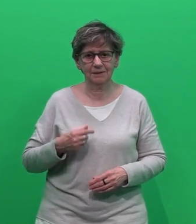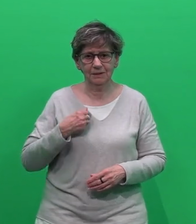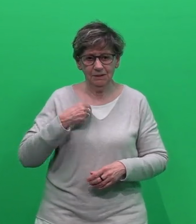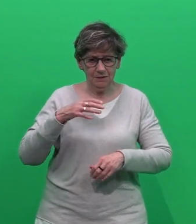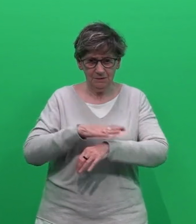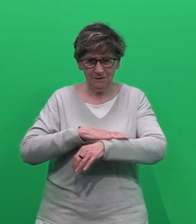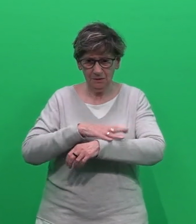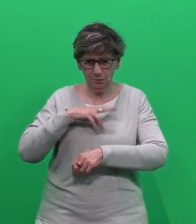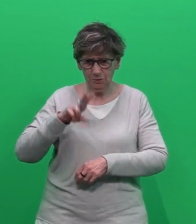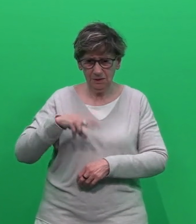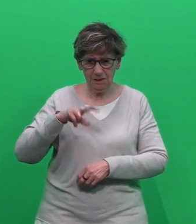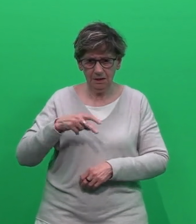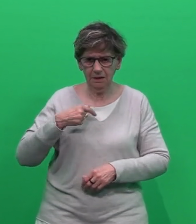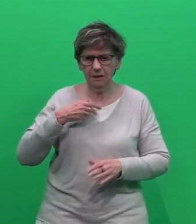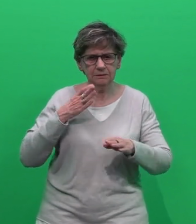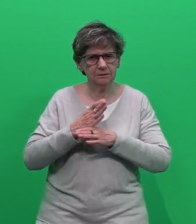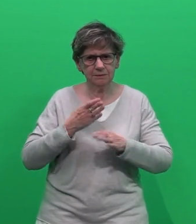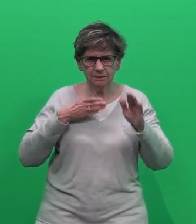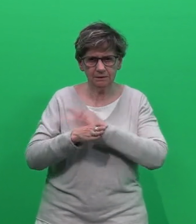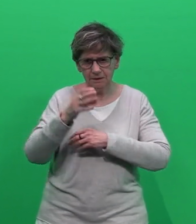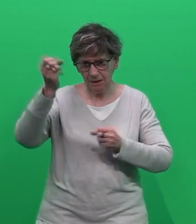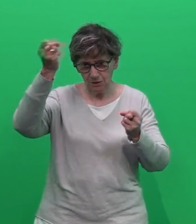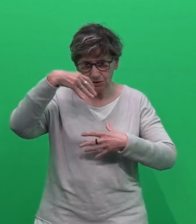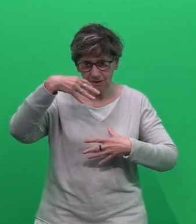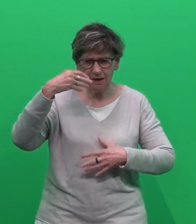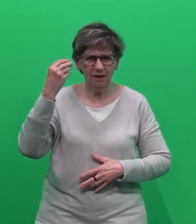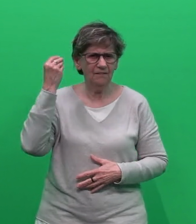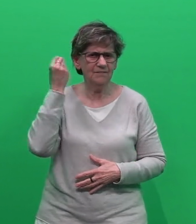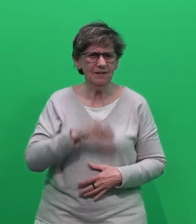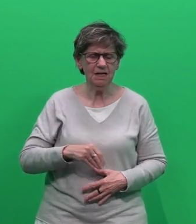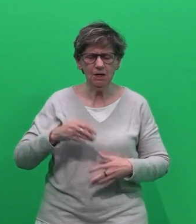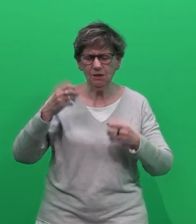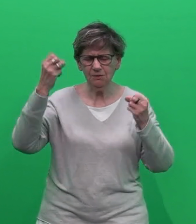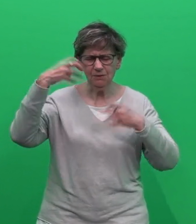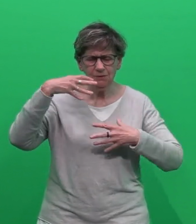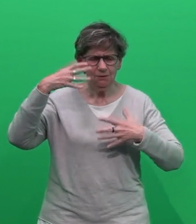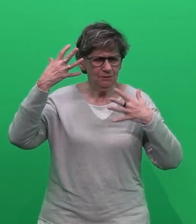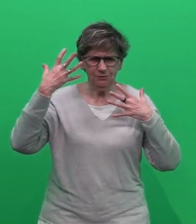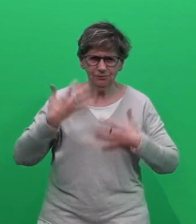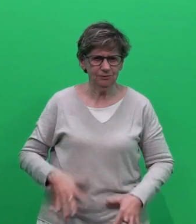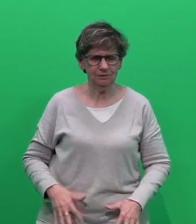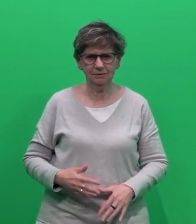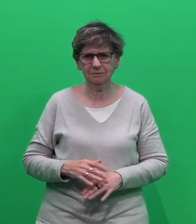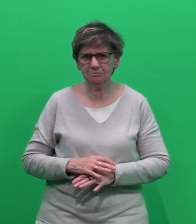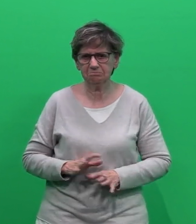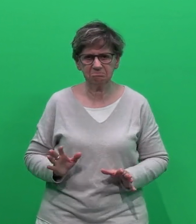No em poso mai pomada, el que faig sempre és dutxar-me ammb aigua freda tot el cos i ja està.